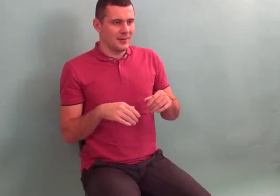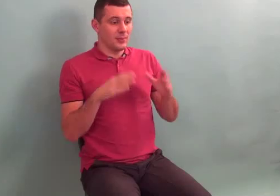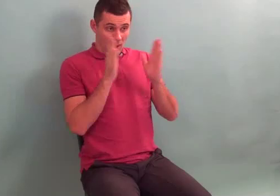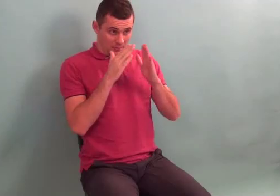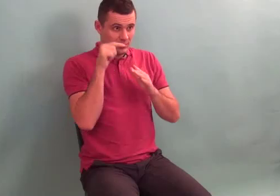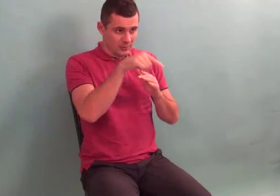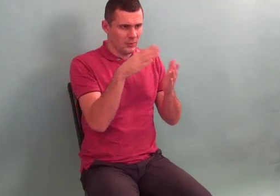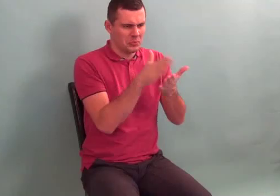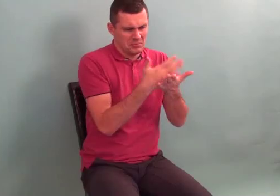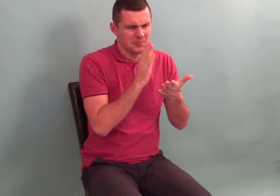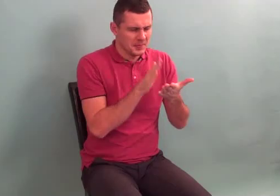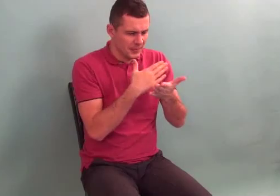W domu, w środku, chyba w kuchni.